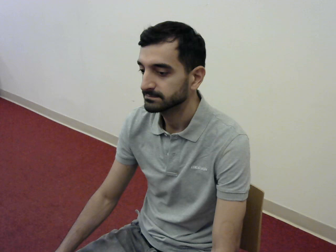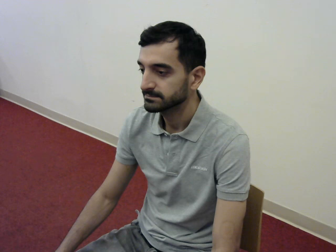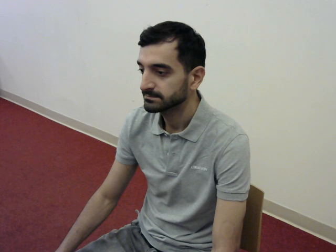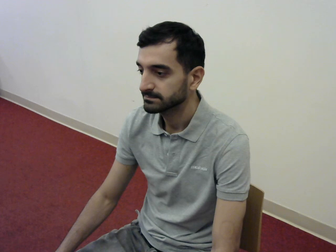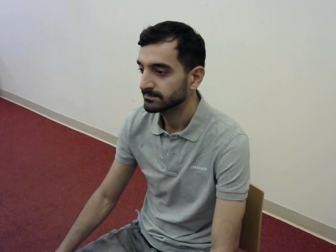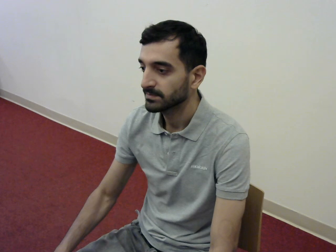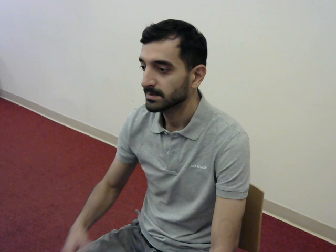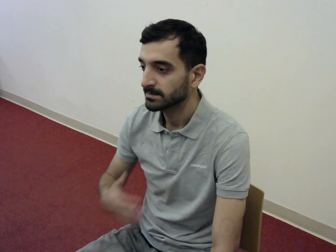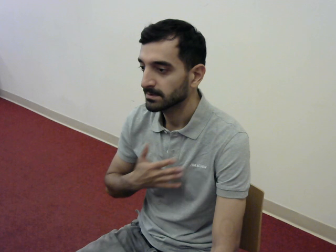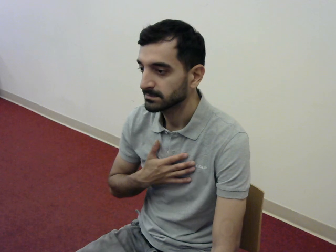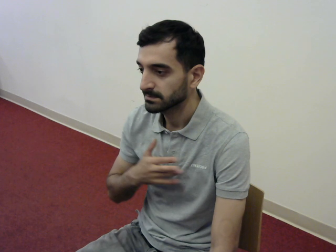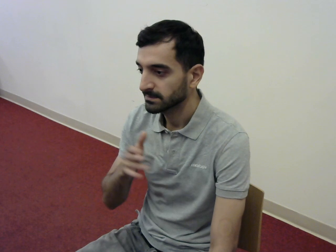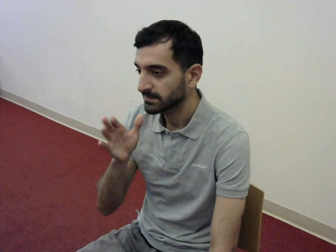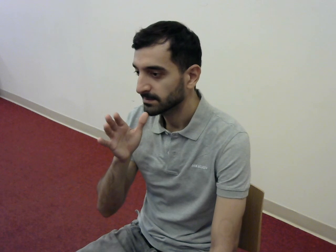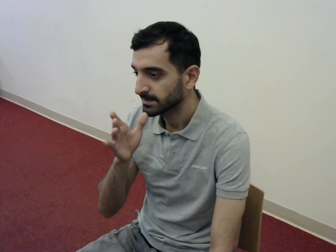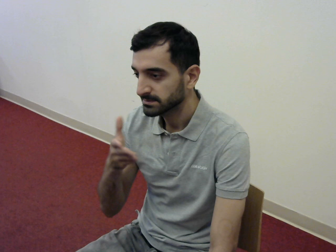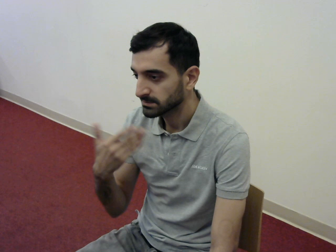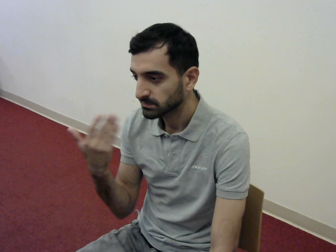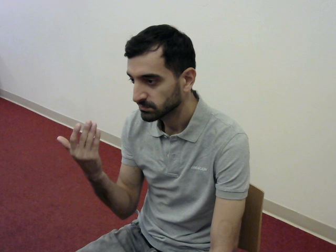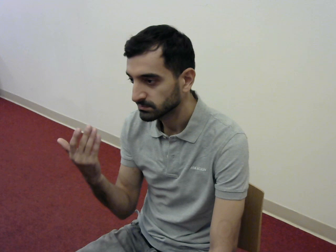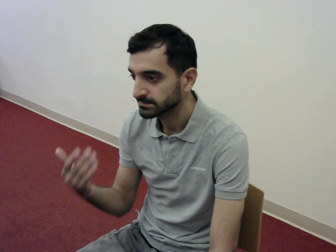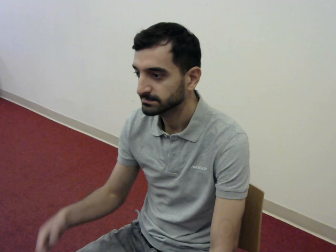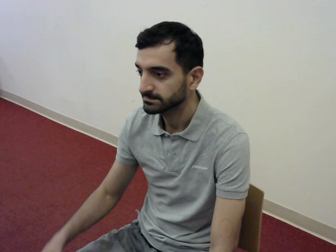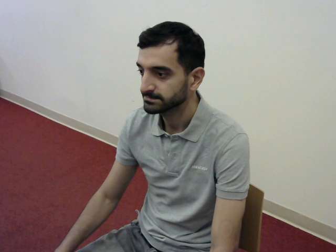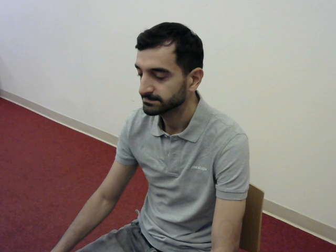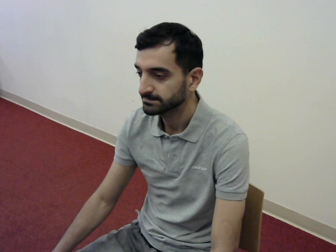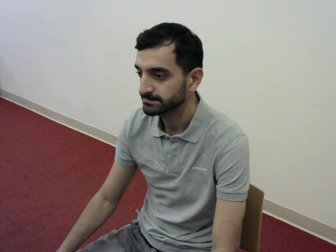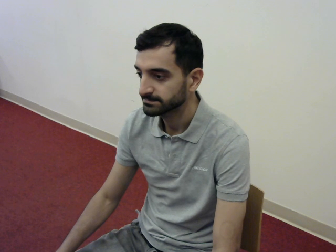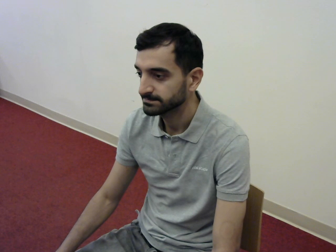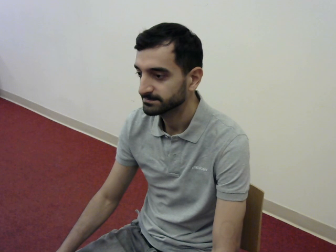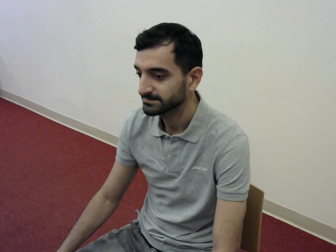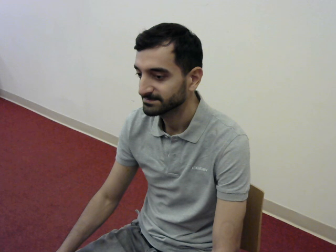Mənim vaxtım yoxdur